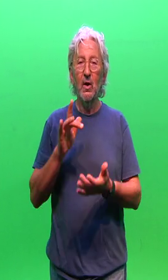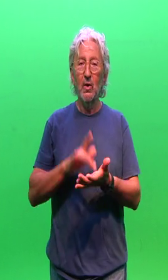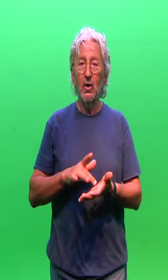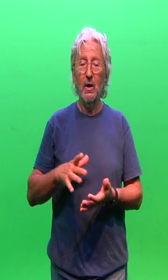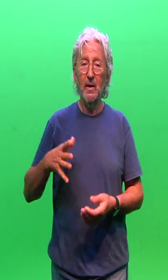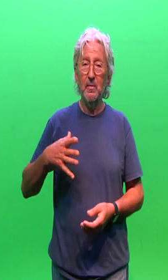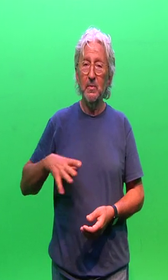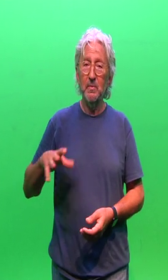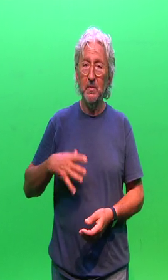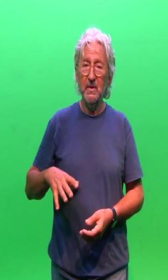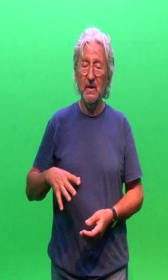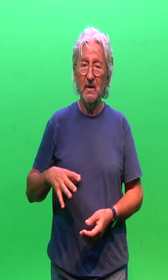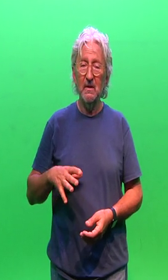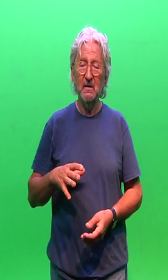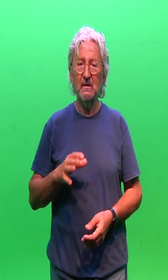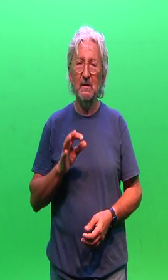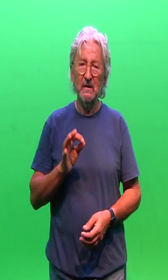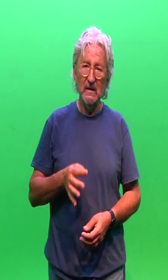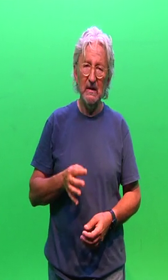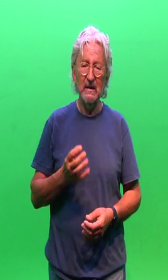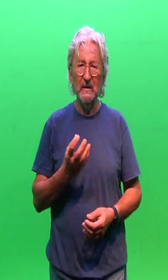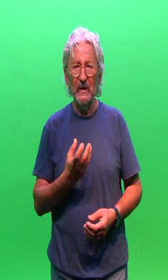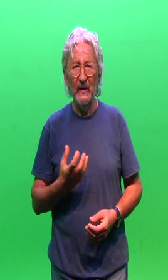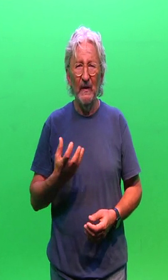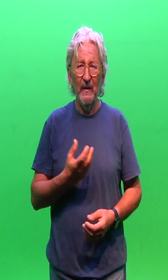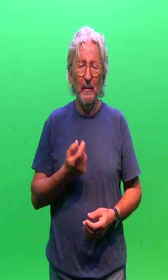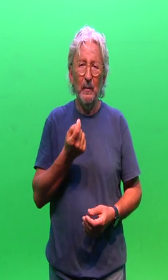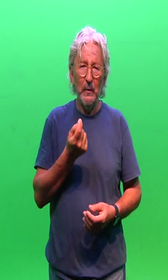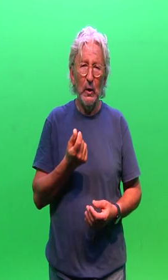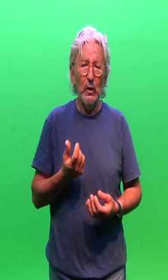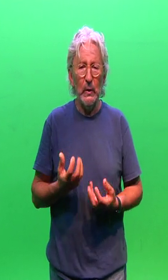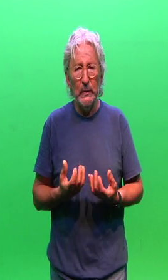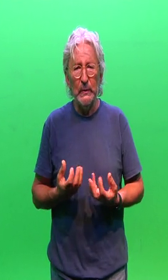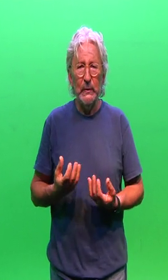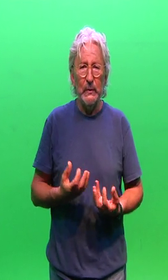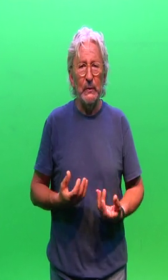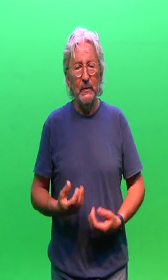Quan faig pipí, em cou una mica, sí.